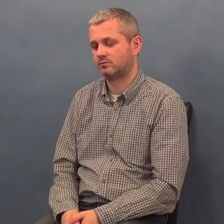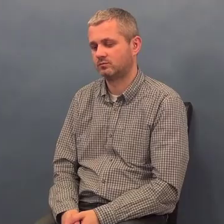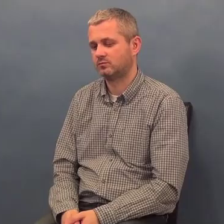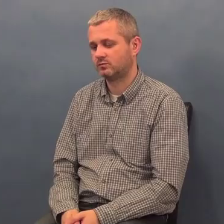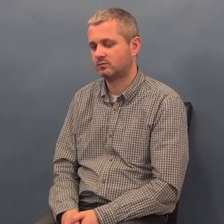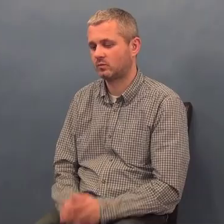Uwaga.